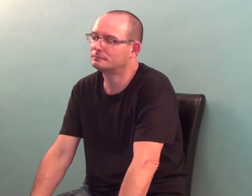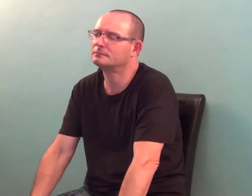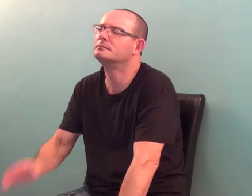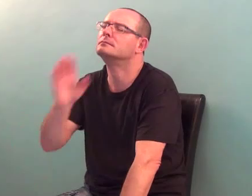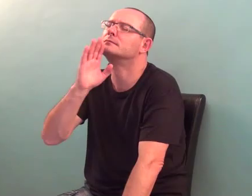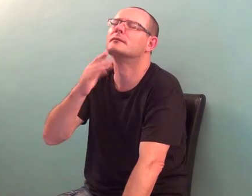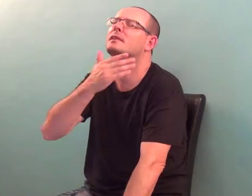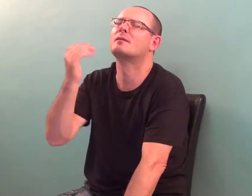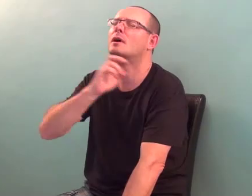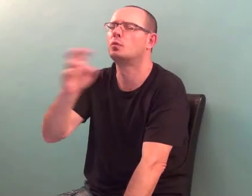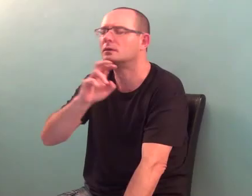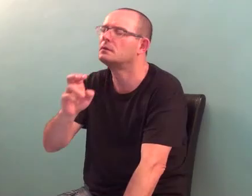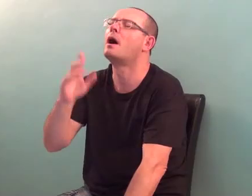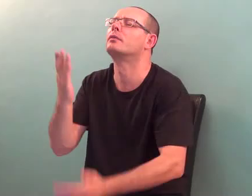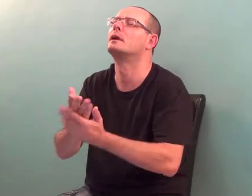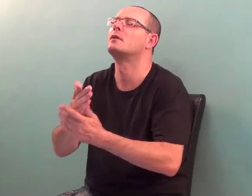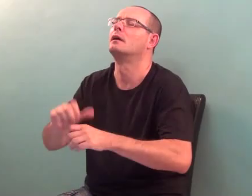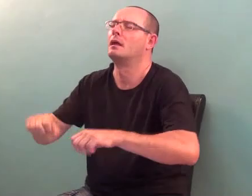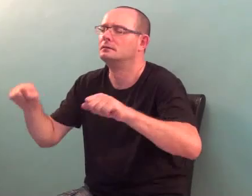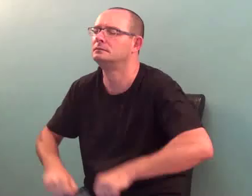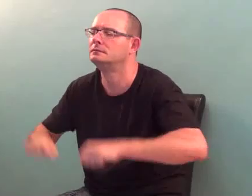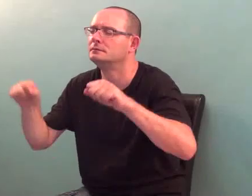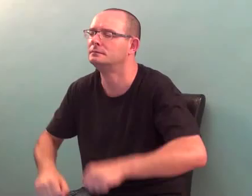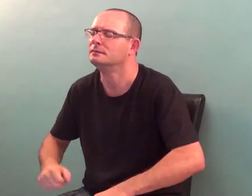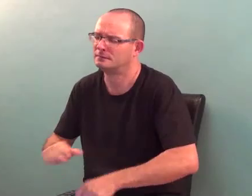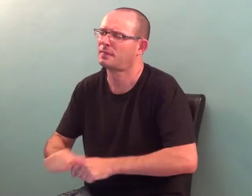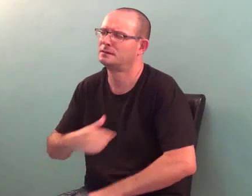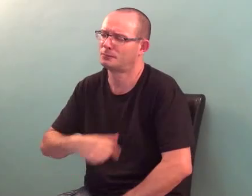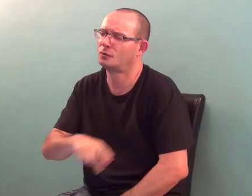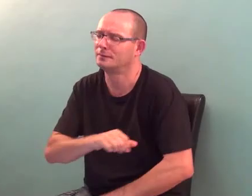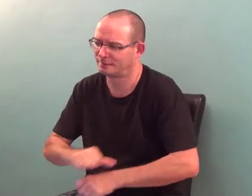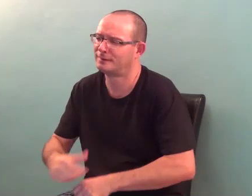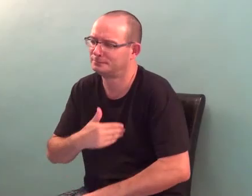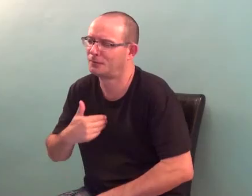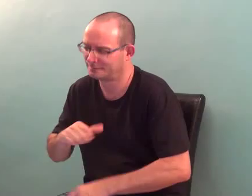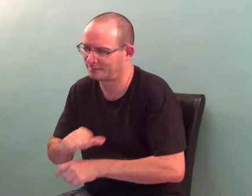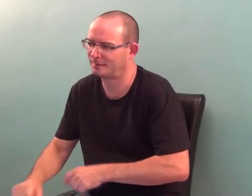Chyba nie ma pociągów, ale jest drezyna, w Polsce są drezyny.